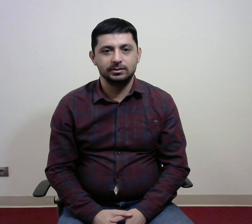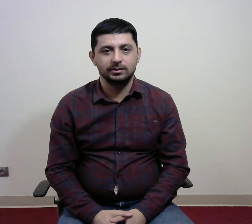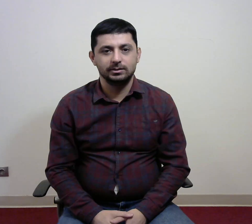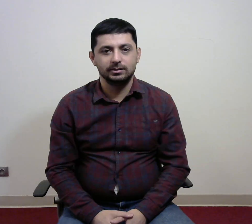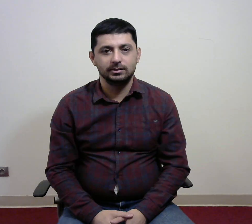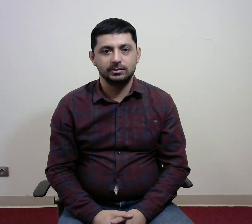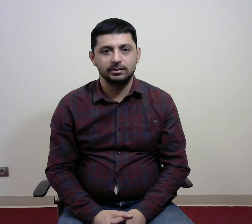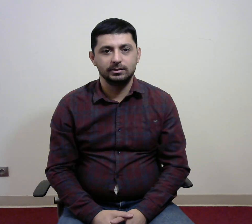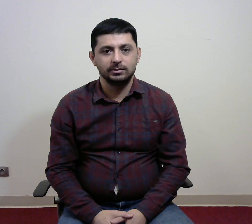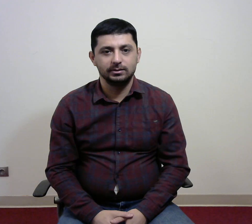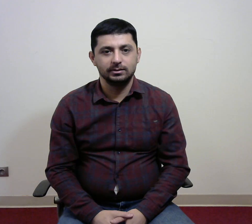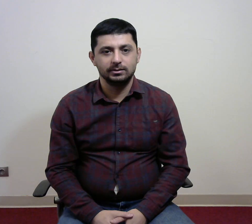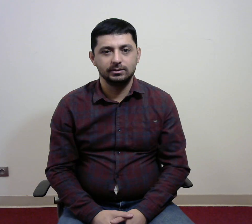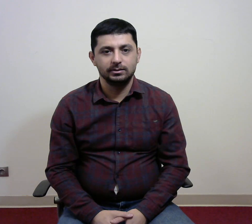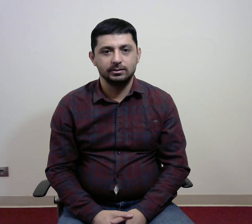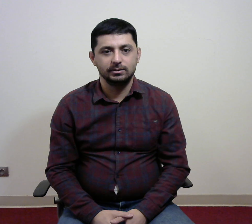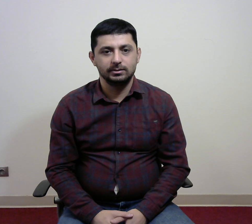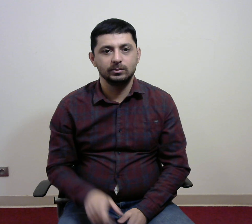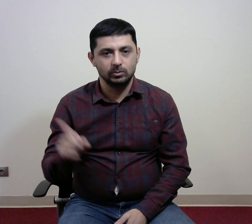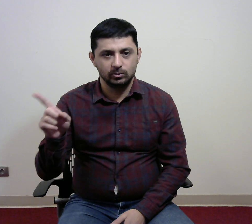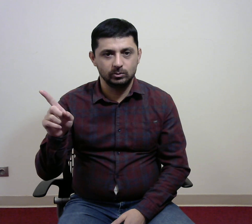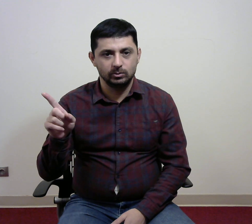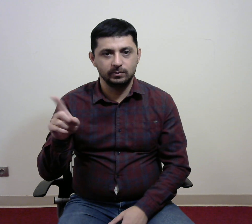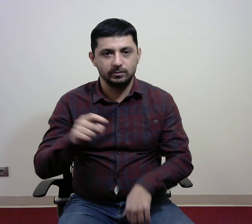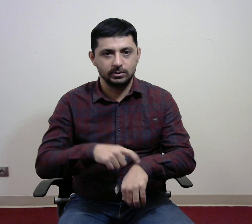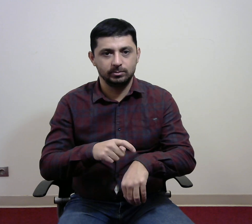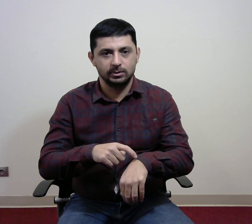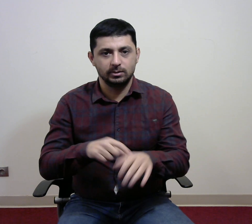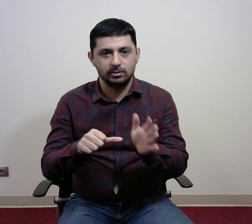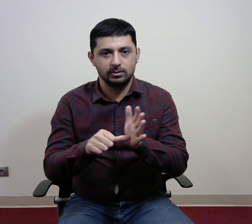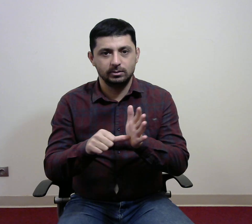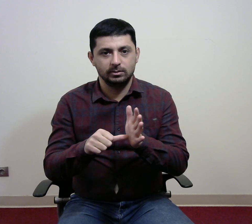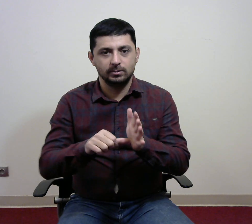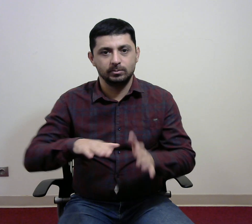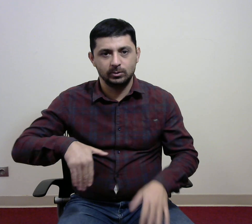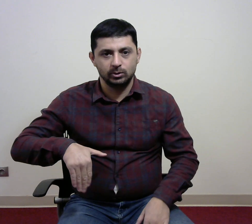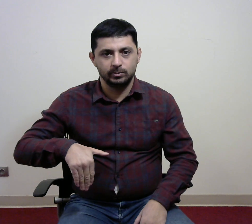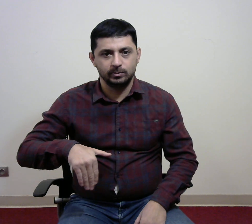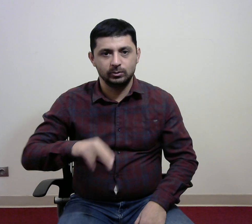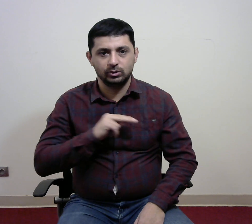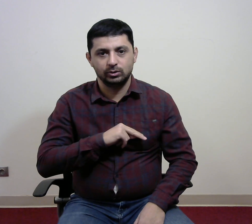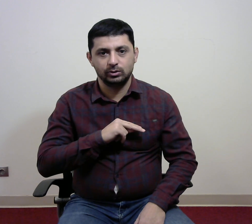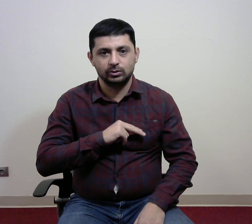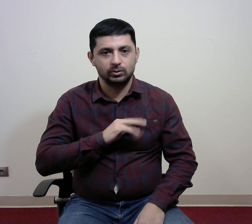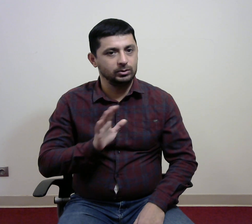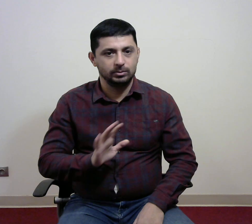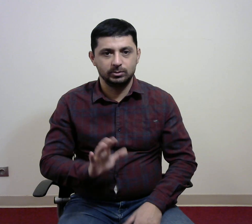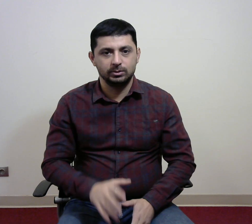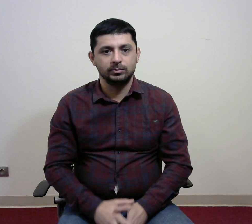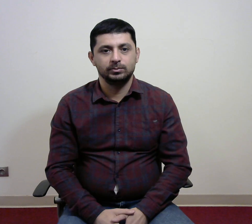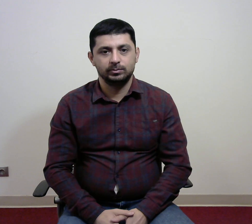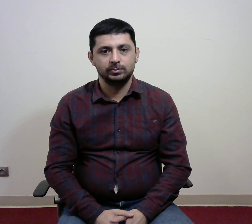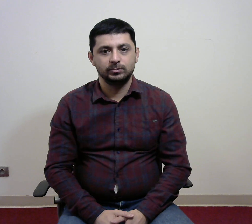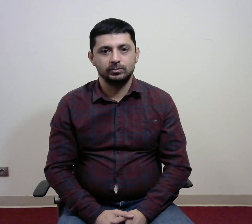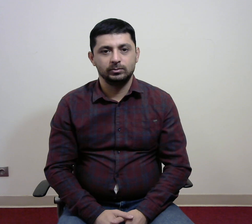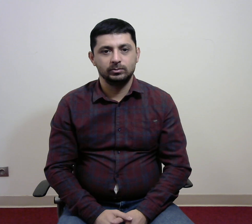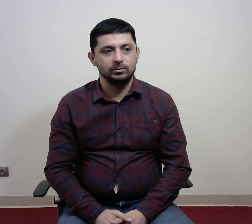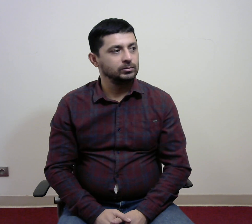O saat 6-dan sonra işləmir